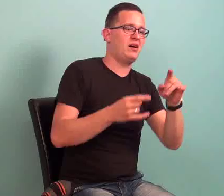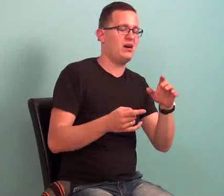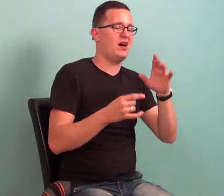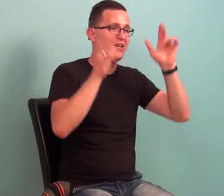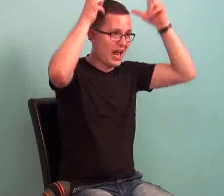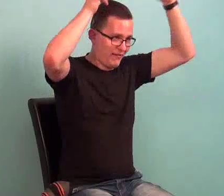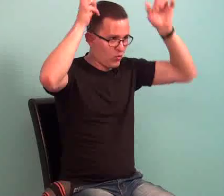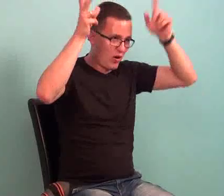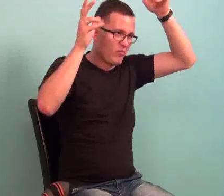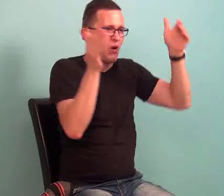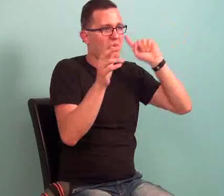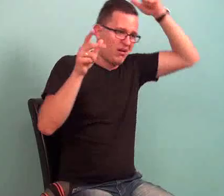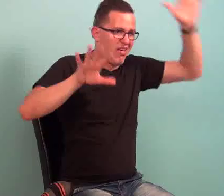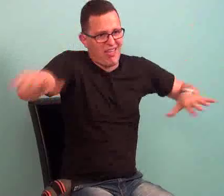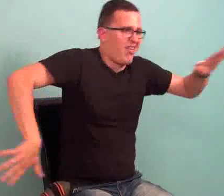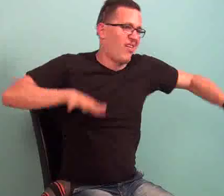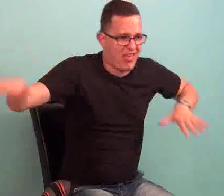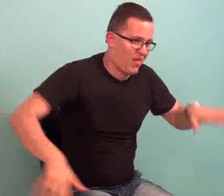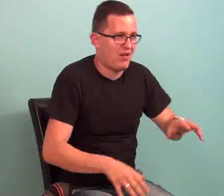Jeleń ma małego chłopca na swoich rogach, chłopiec siedzi niepewnie, macha rękami na wszystkie strony.